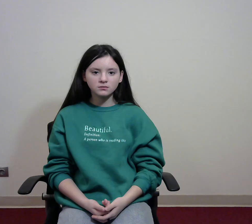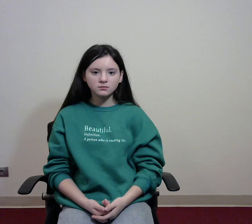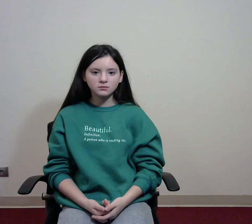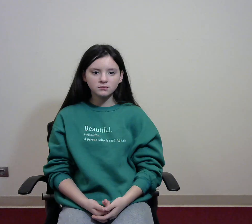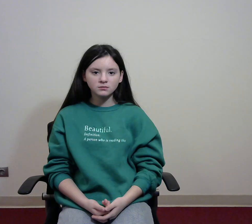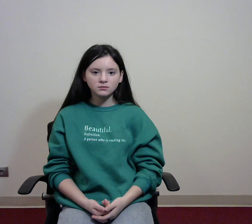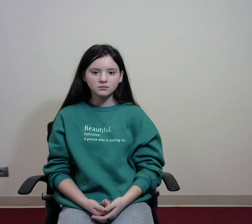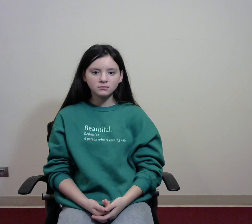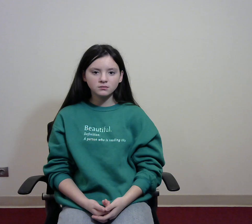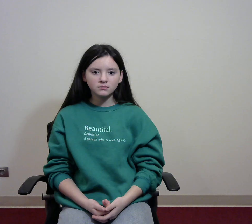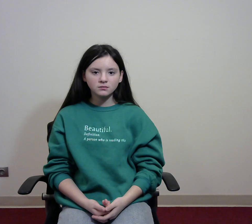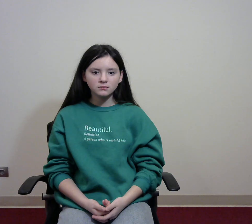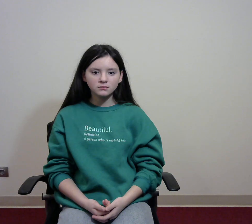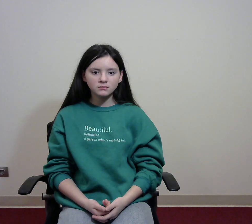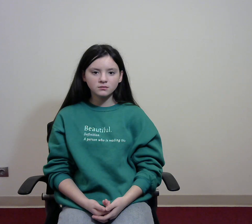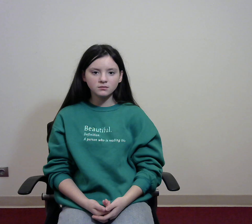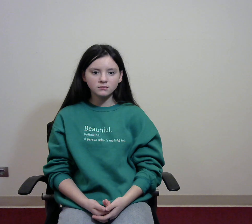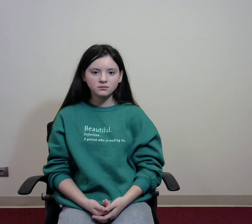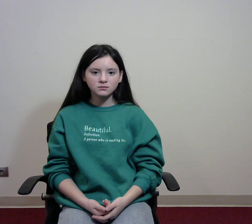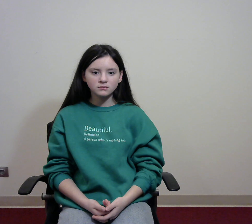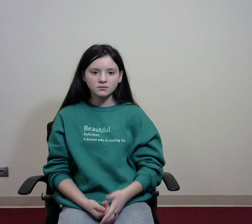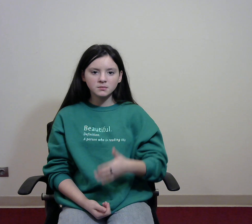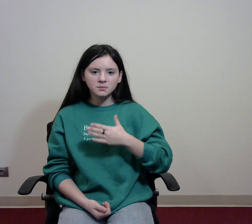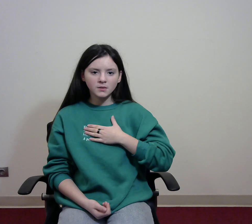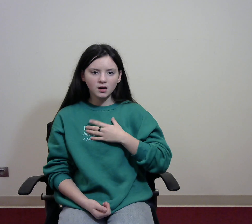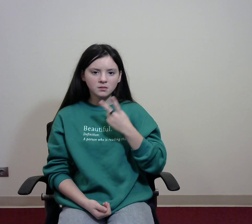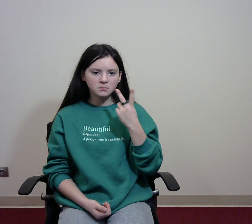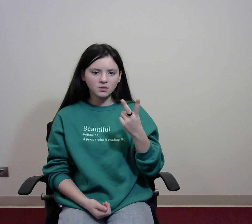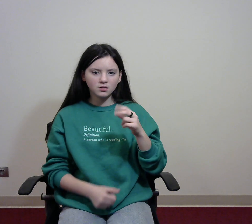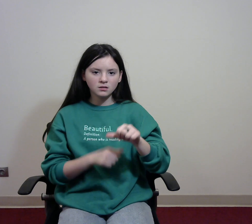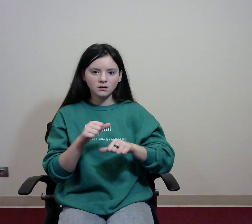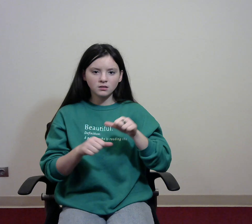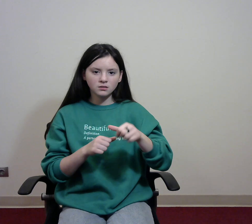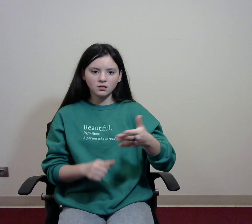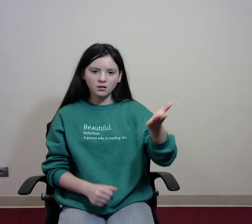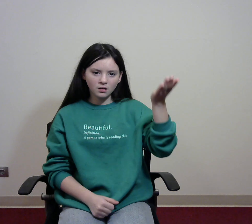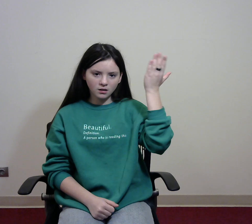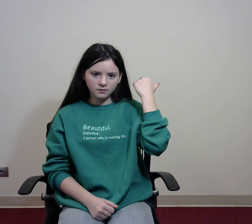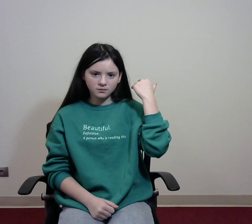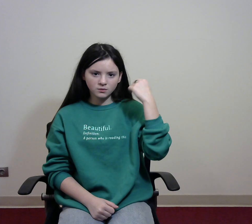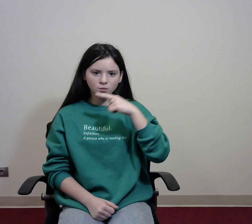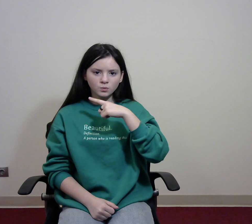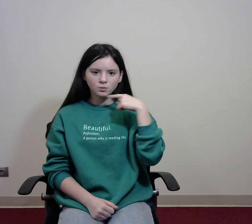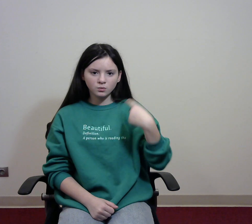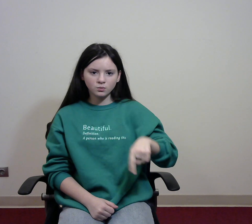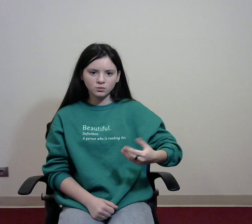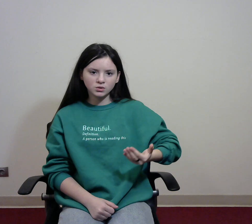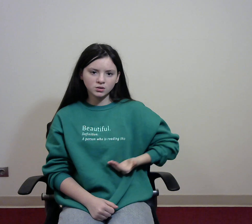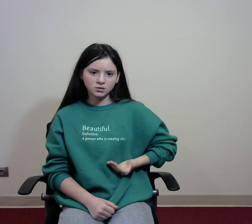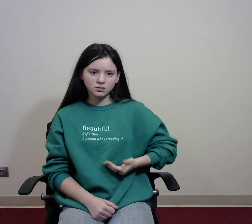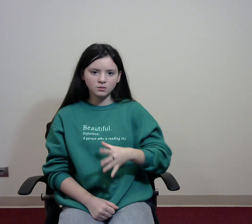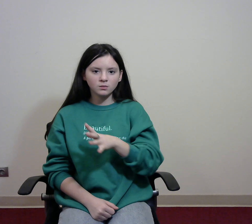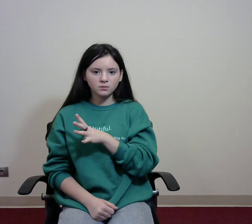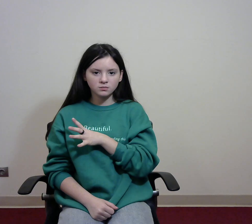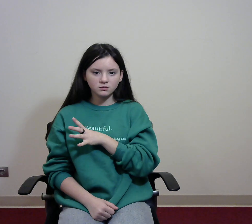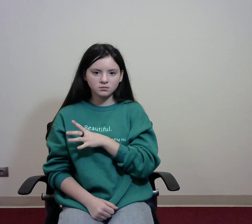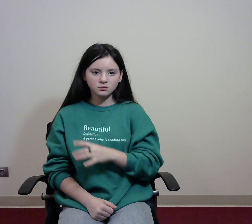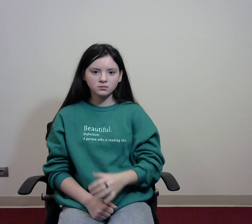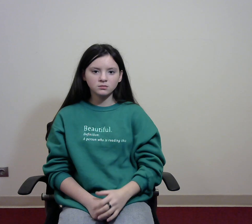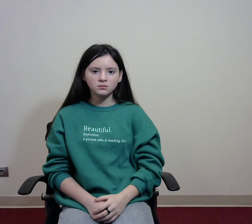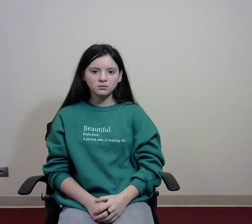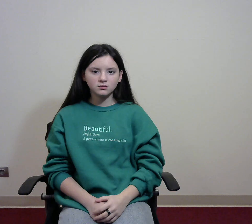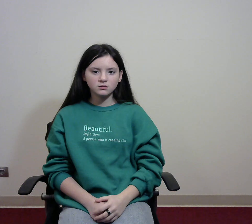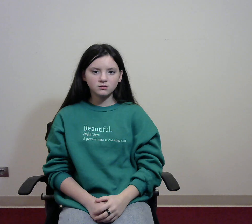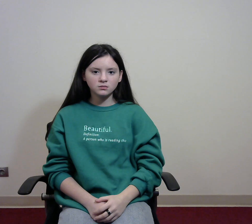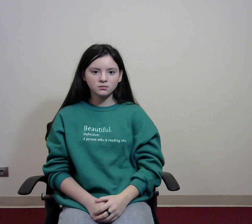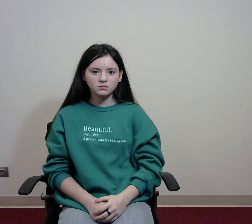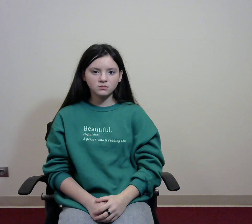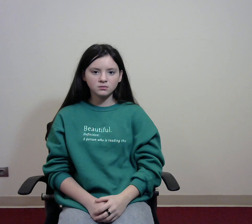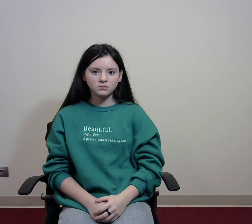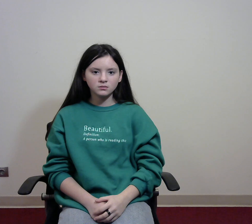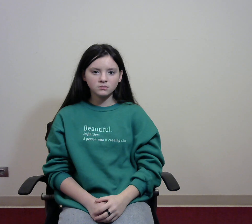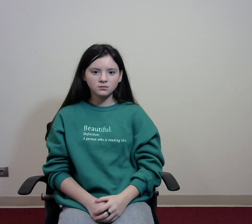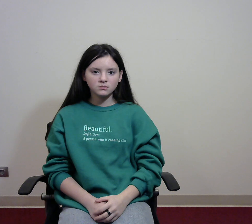Mən iki il öncə Rusiyada yaşayırdım